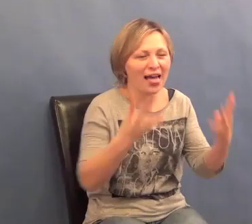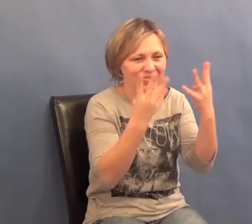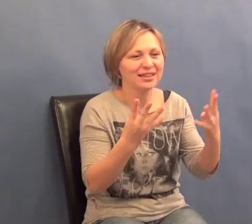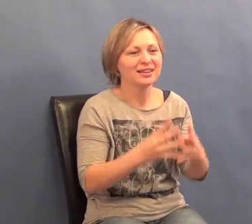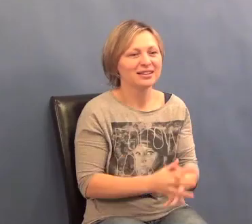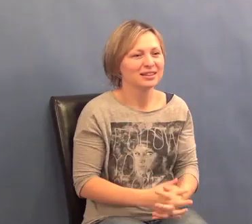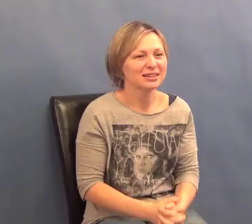Płot.